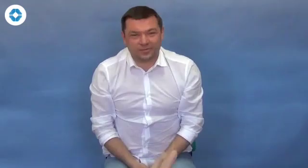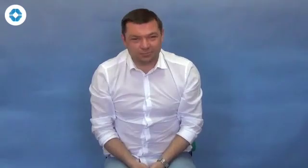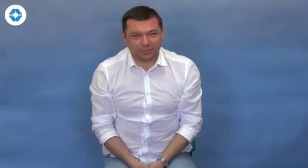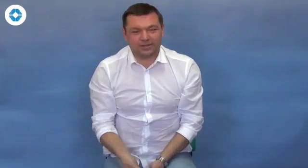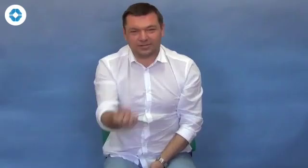Opluty wodą.